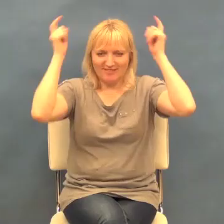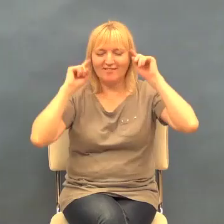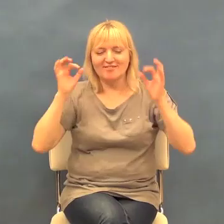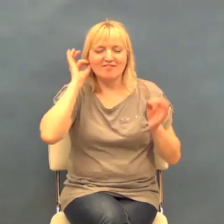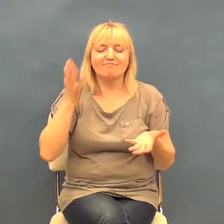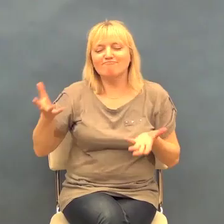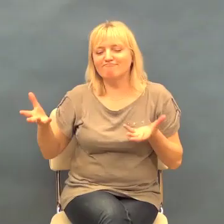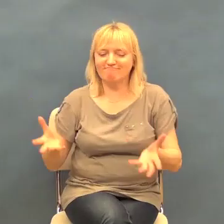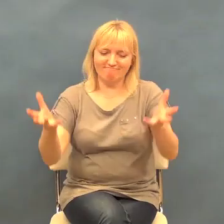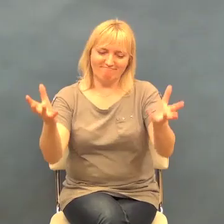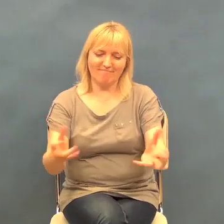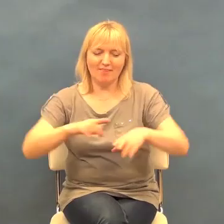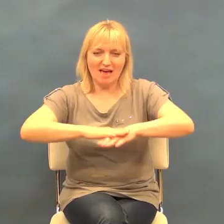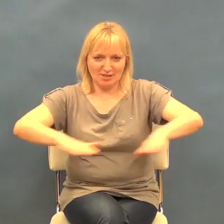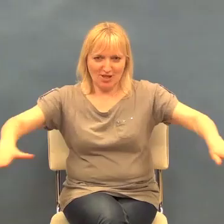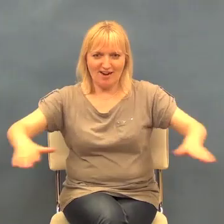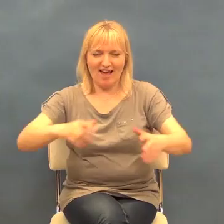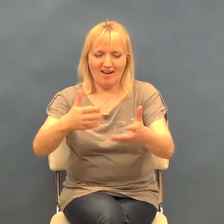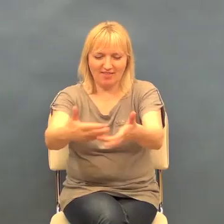Dziewczyna Myszka Miki idzie. W rękach ma miskę i stawia ją na stole.